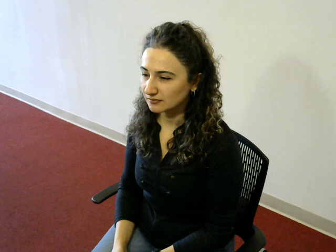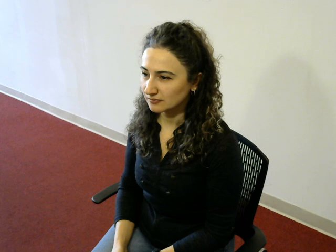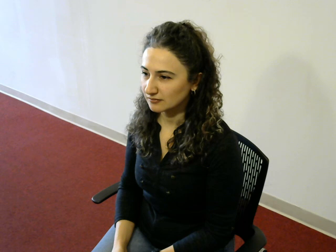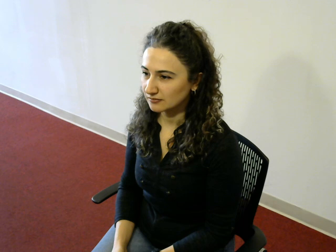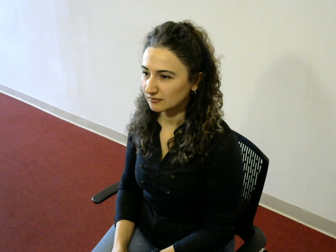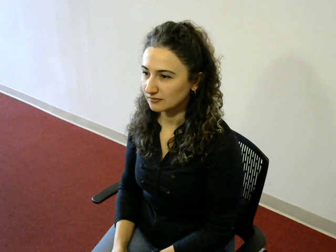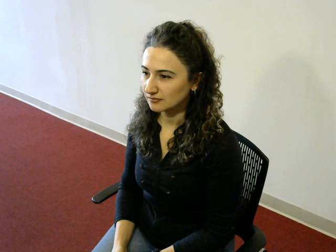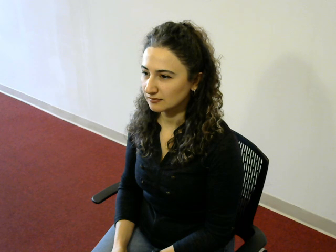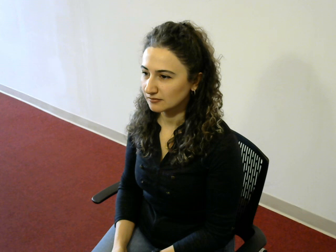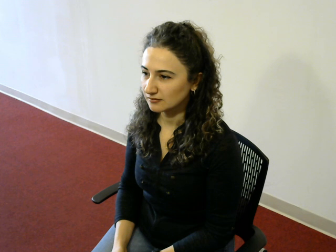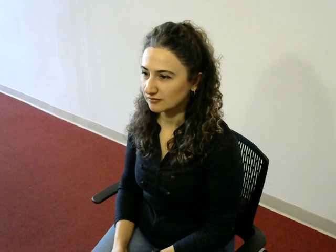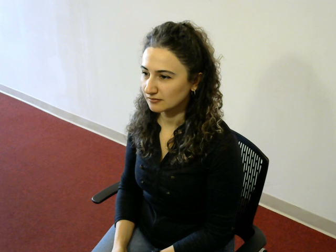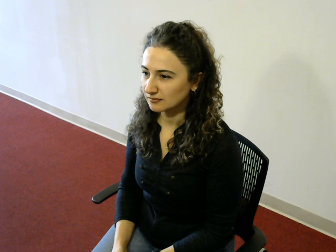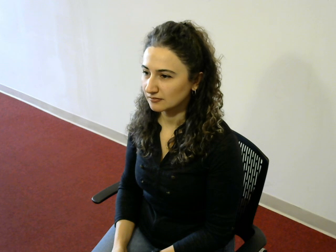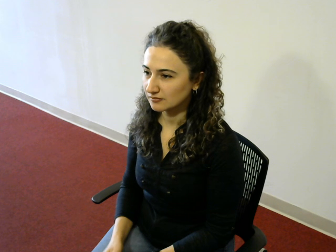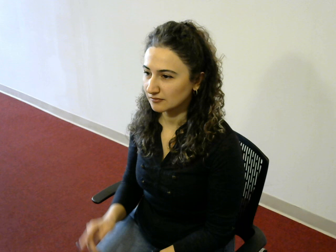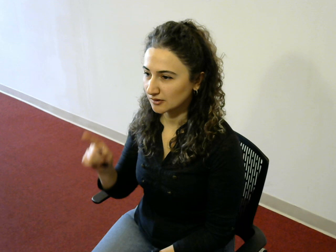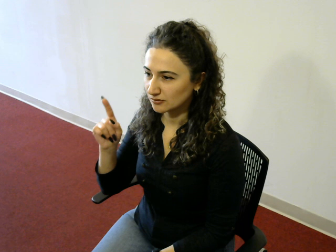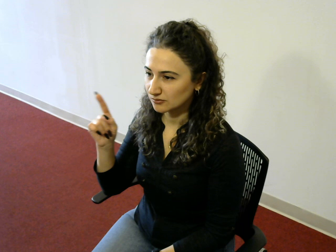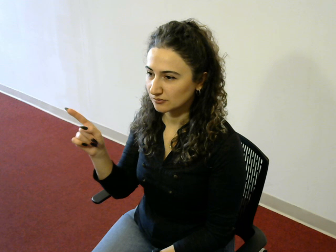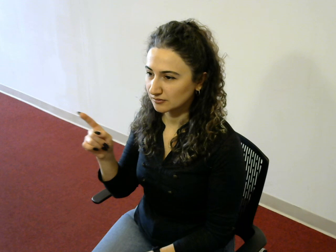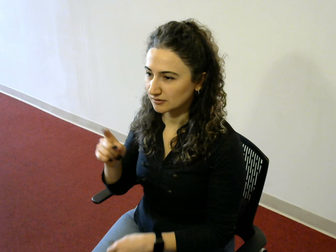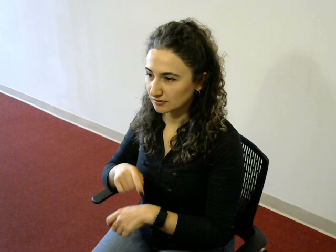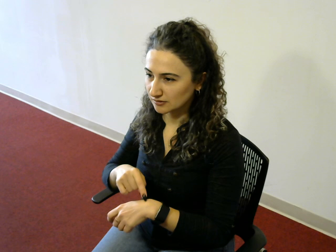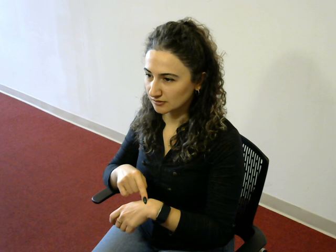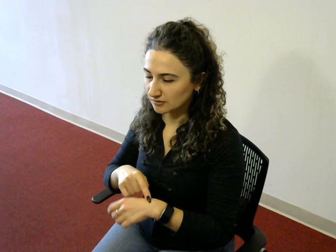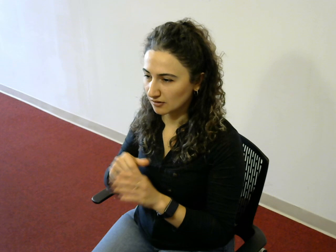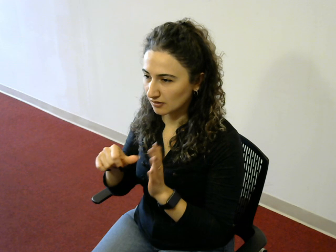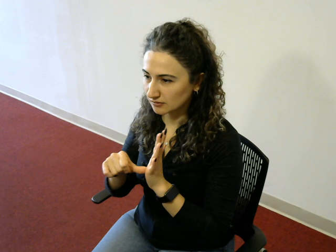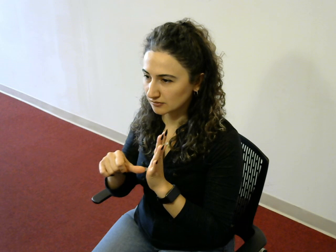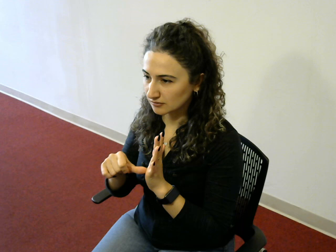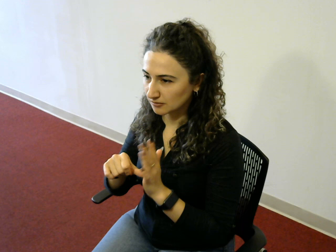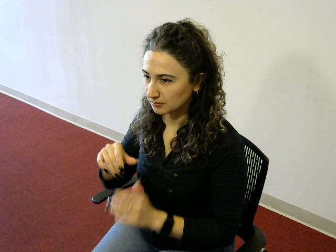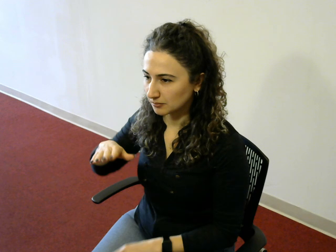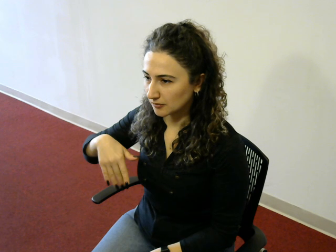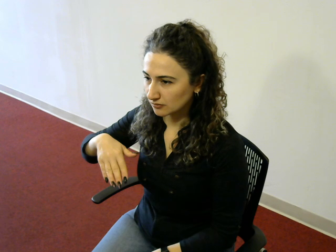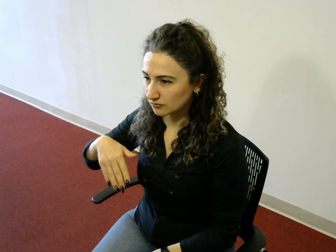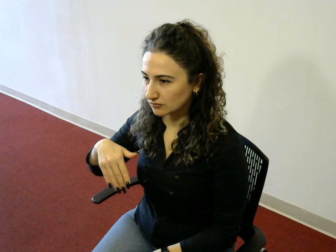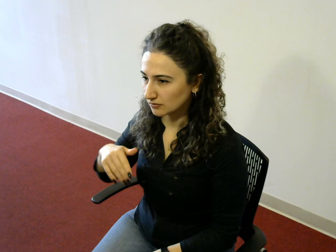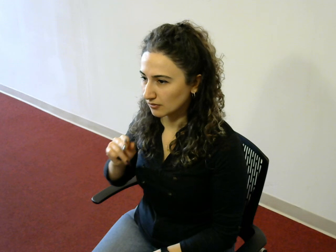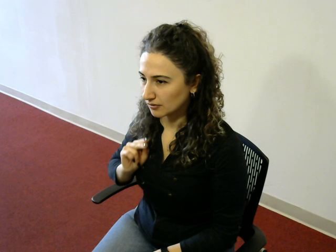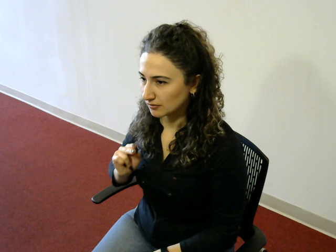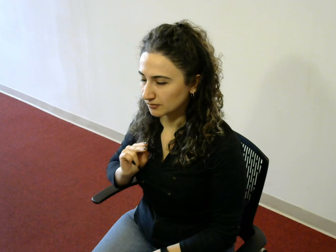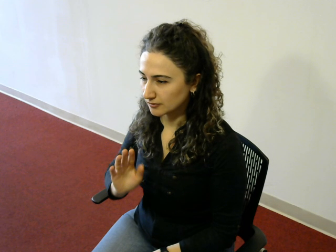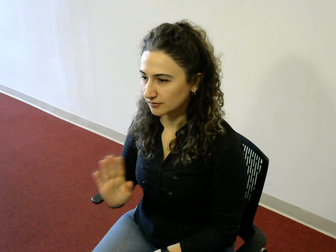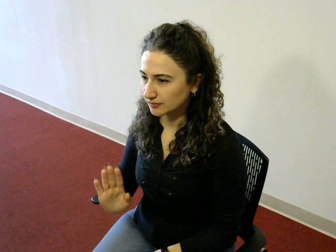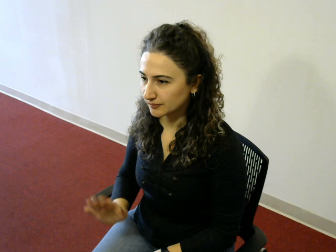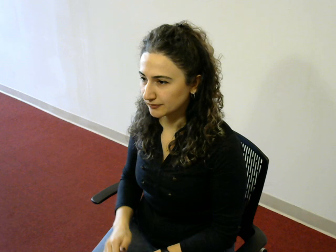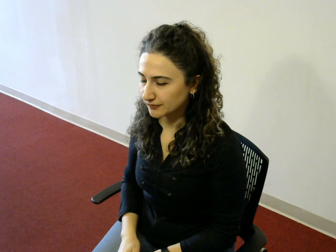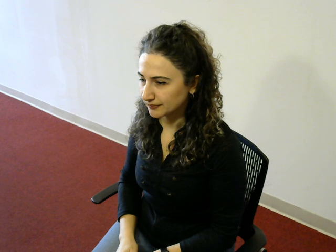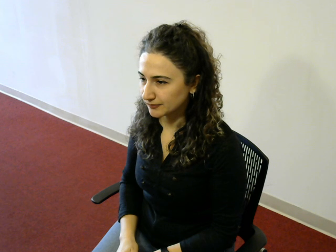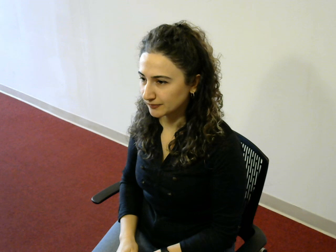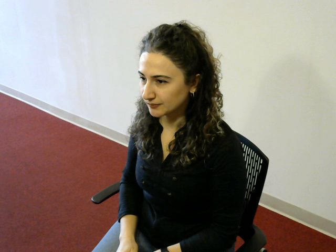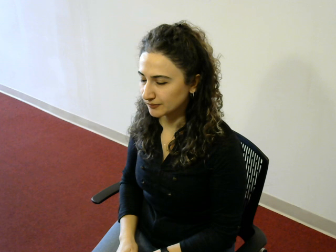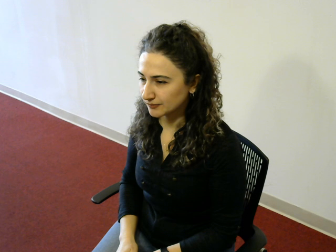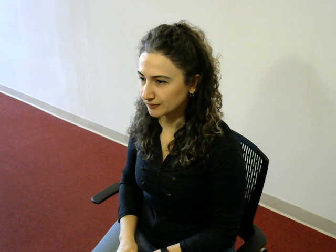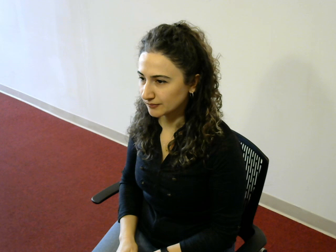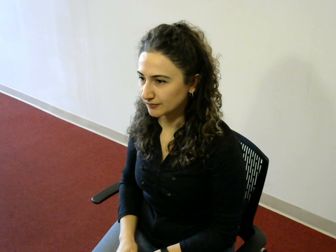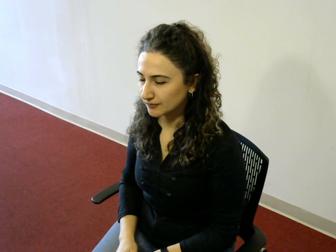O saat 6-dan sonra işləmir